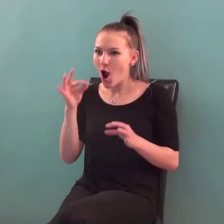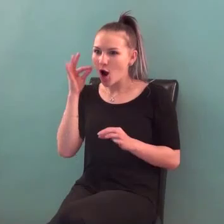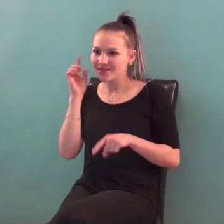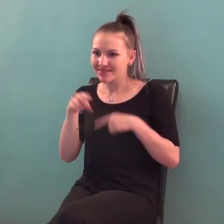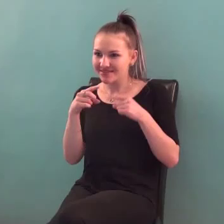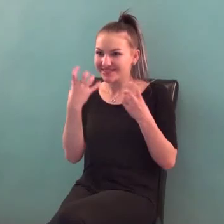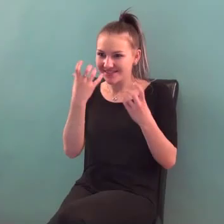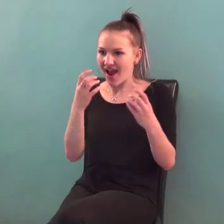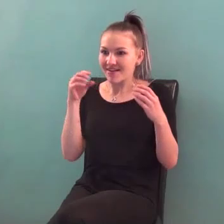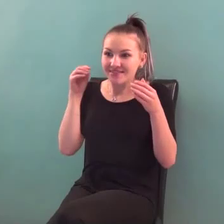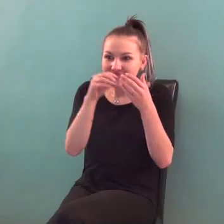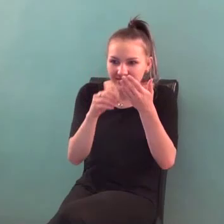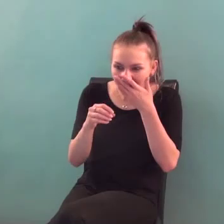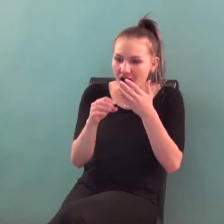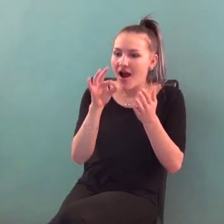Podchodzi kot i chce do niej zbliżyć się pyszczkiem, żeby ją powąchać.